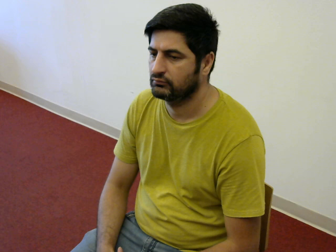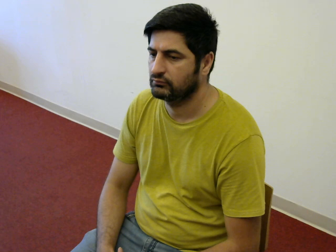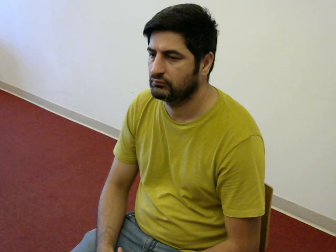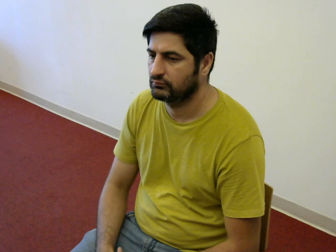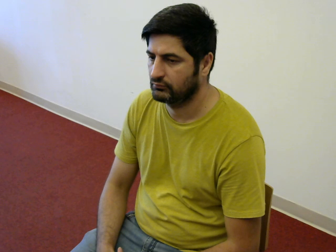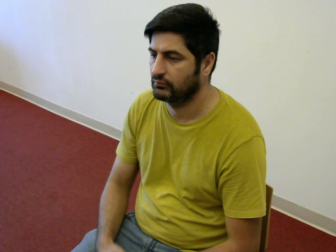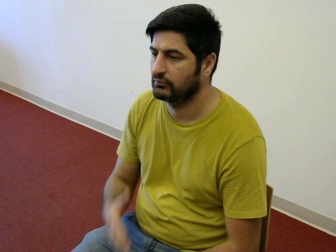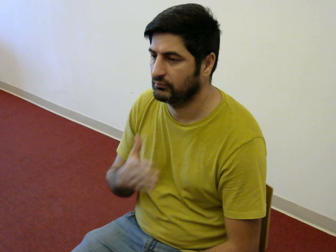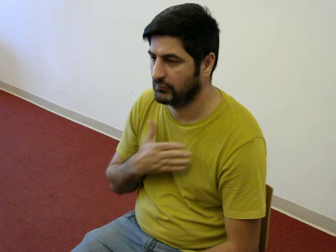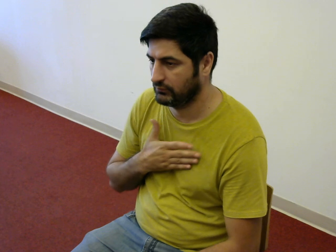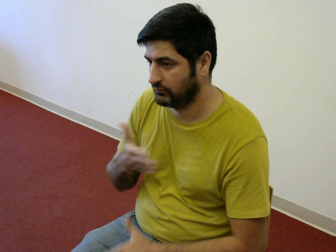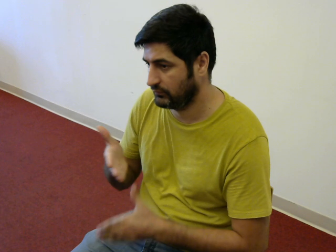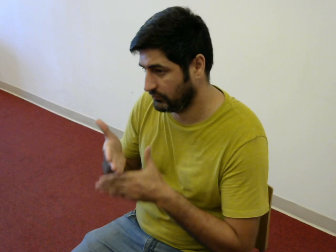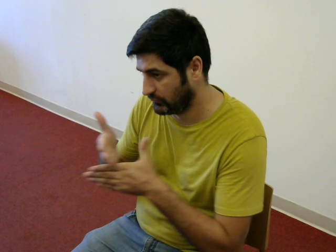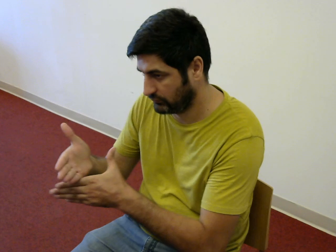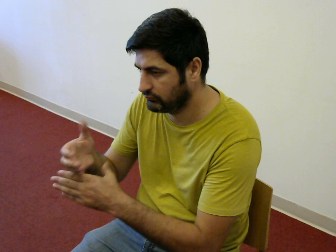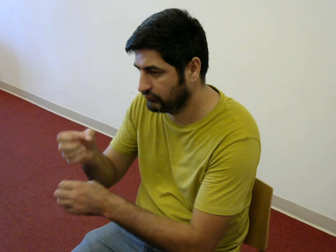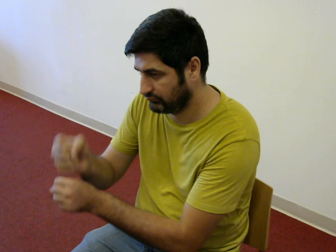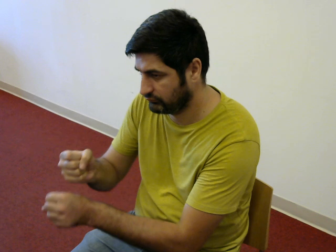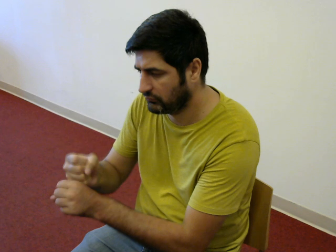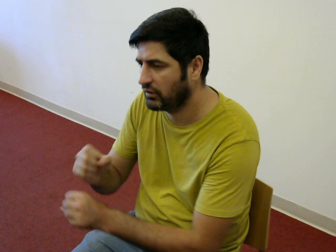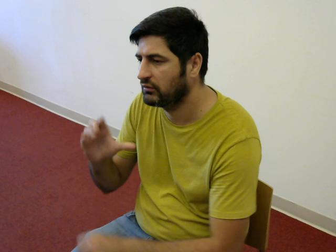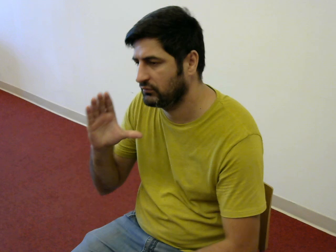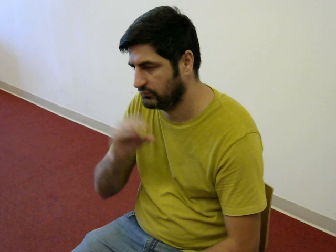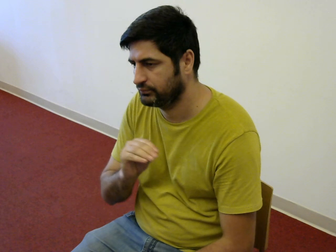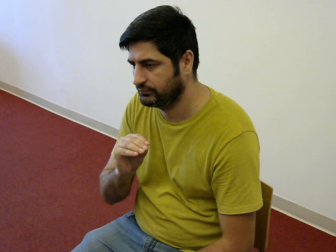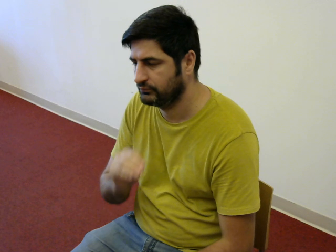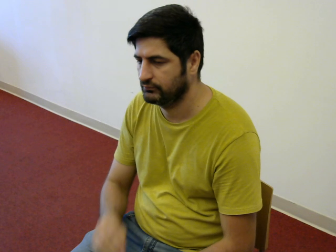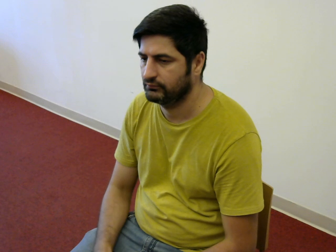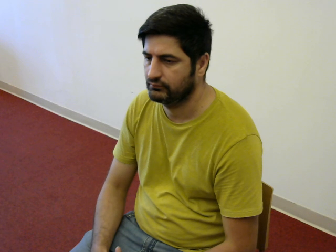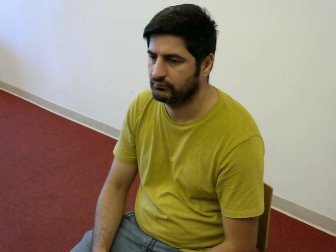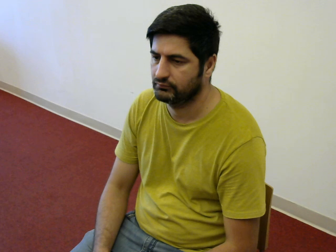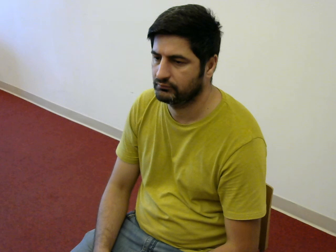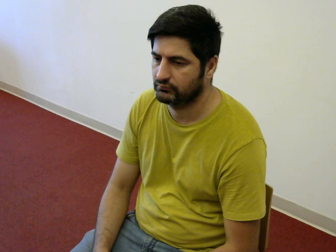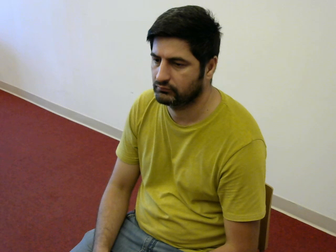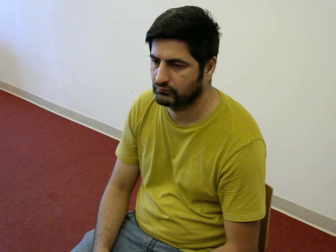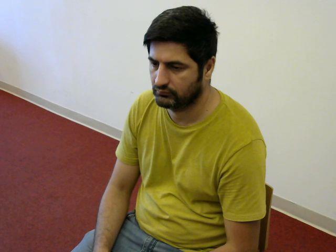Mənə kömək edə bilərsinizmi?